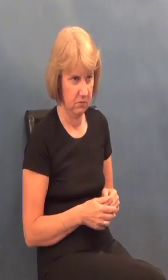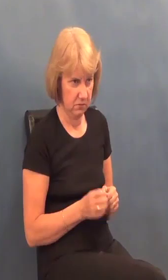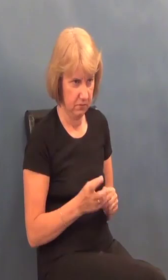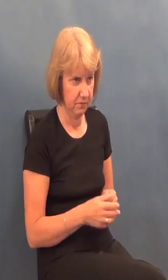Tak.